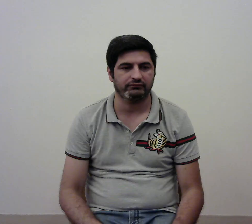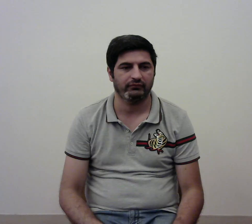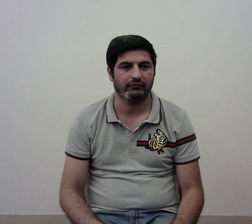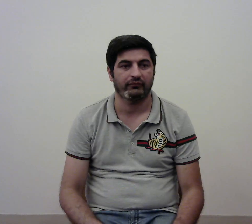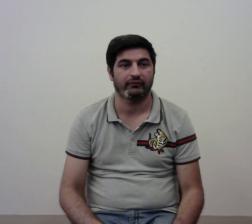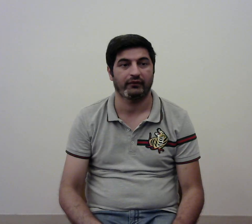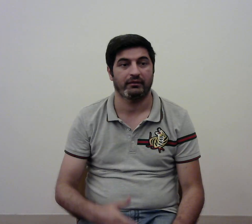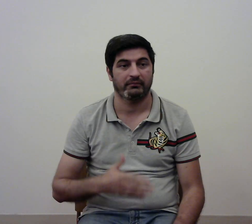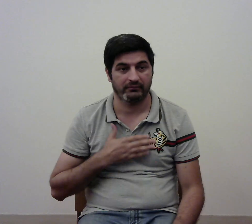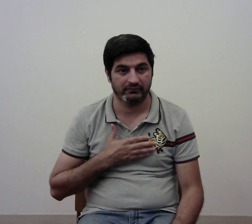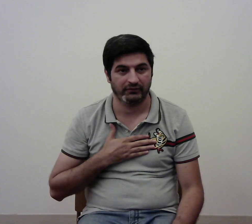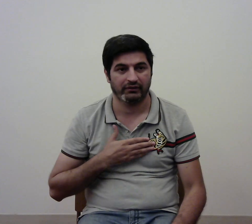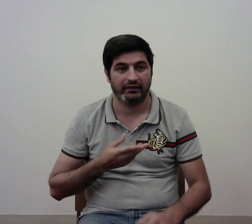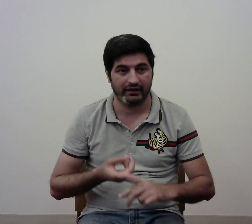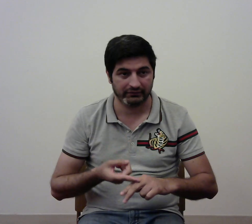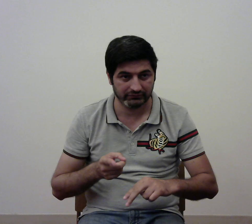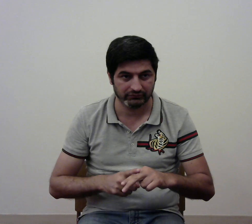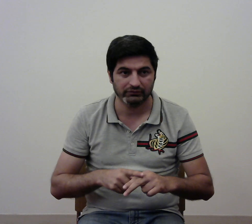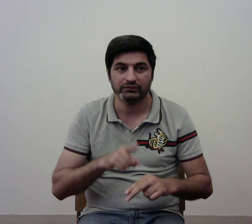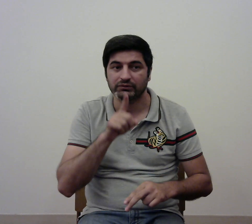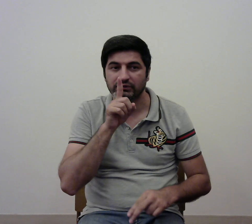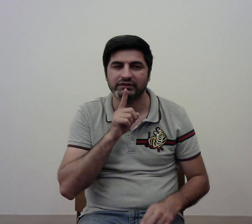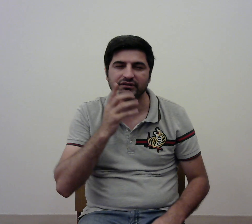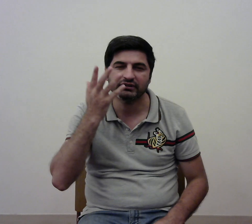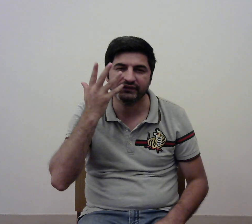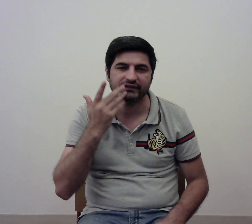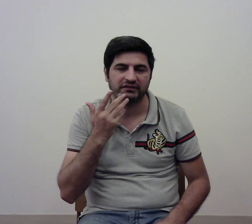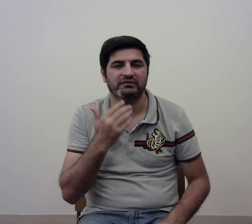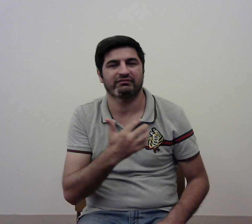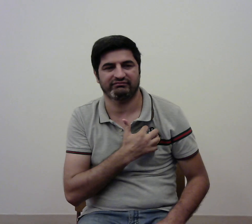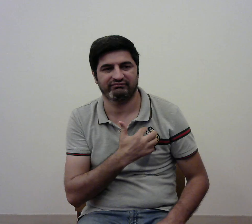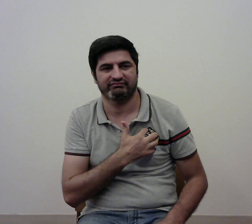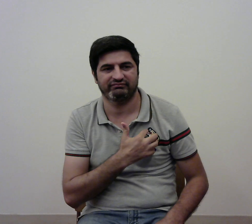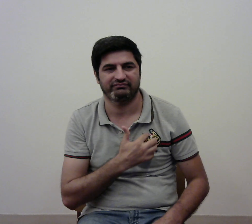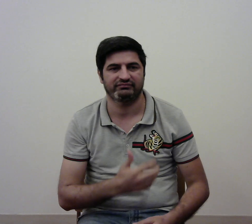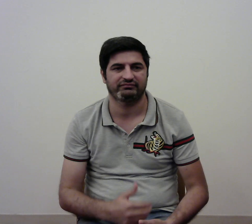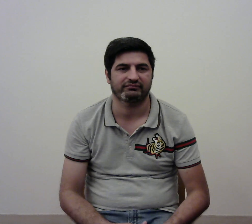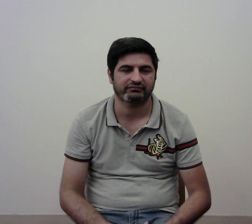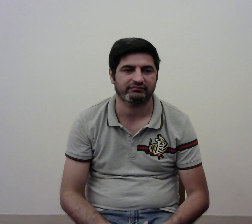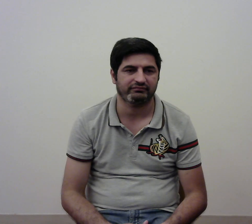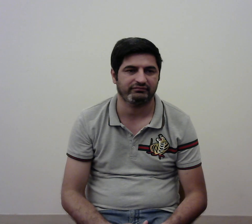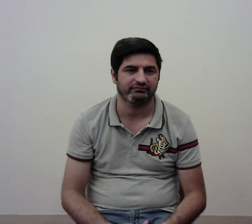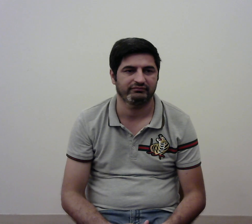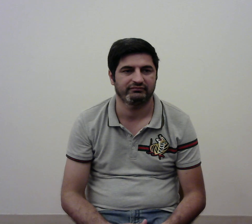Mən bunun göy rəngdə olanını istəyirəm